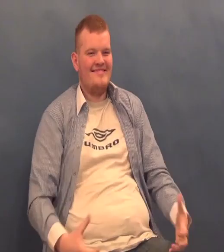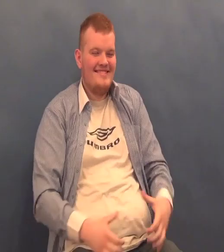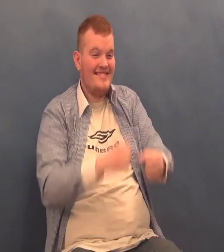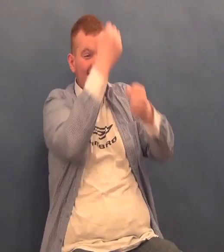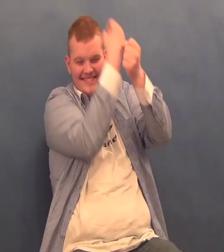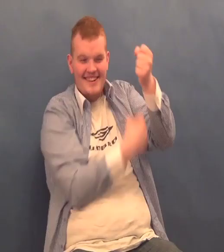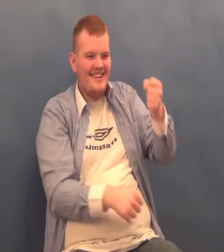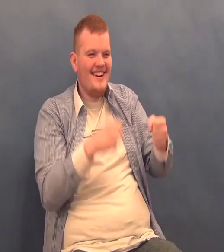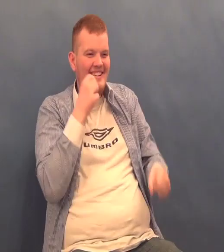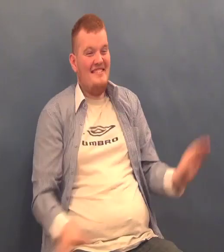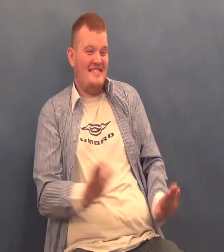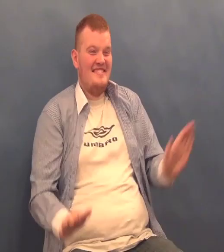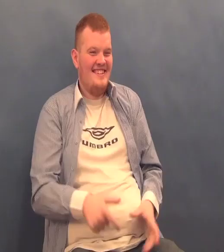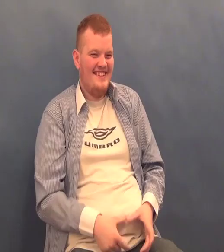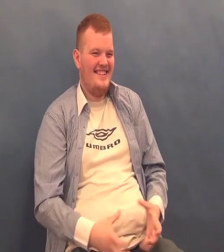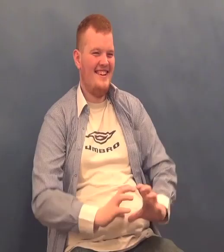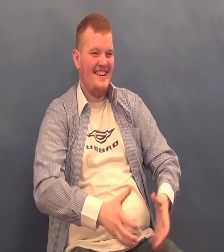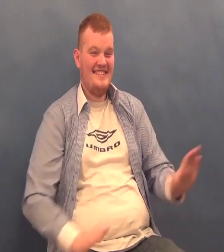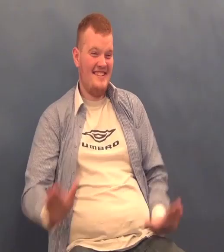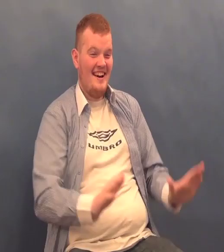Kot wypada z rynny, następnie toczy się razem z kulą w brzuchu.